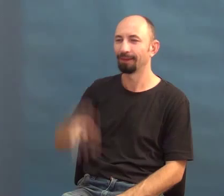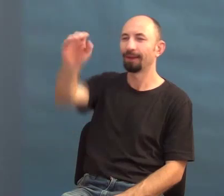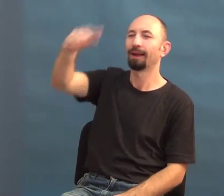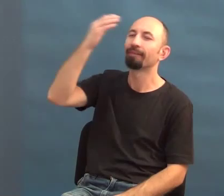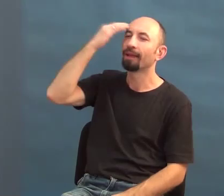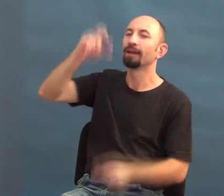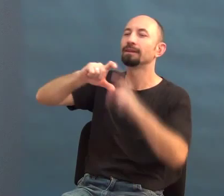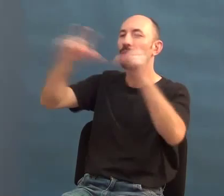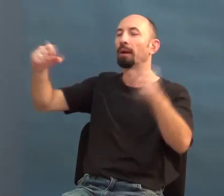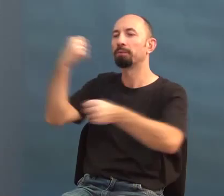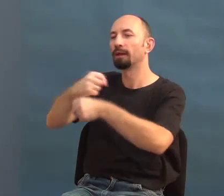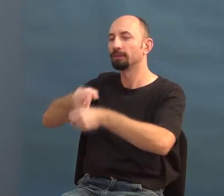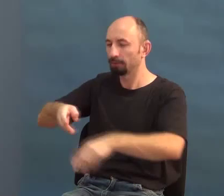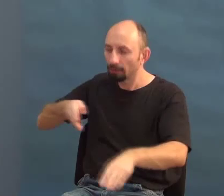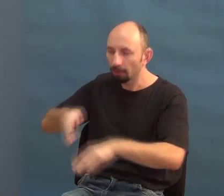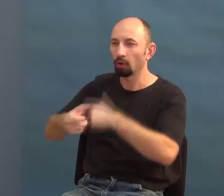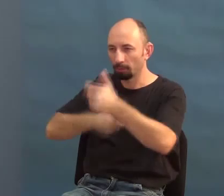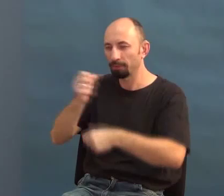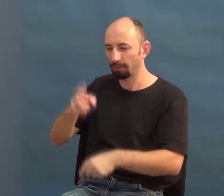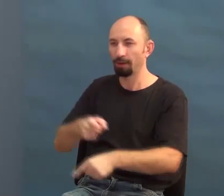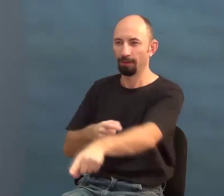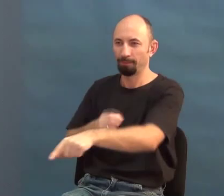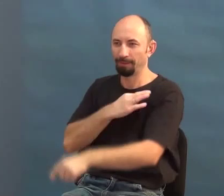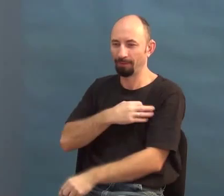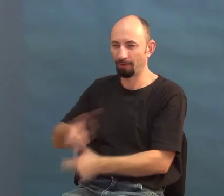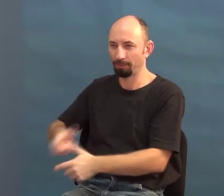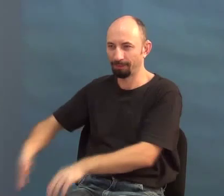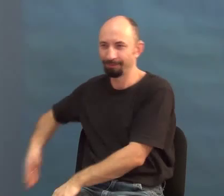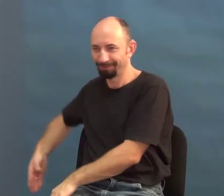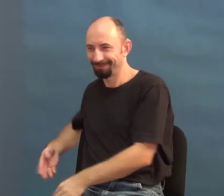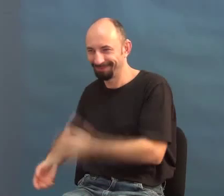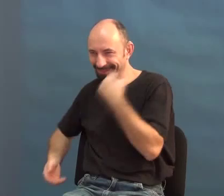Wiem, że w zakładzie pracy jest taka robota jak piłowanie, ale to prywatna ławka, więc nie wolno.